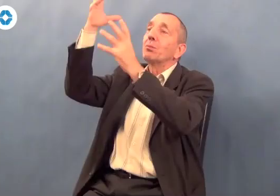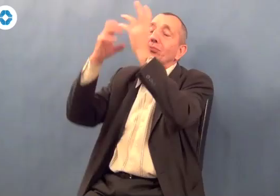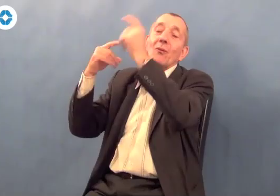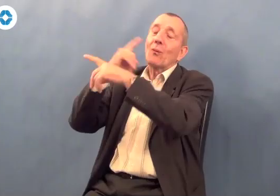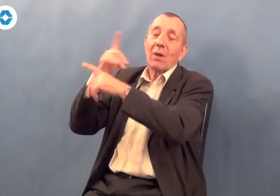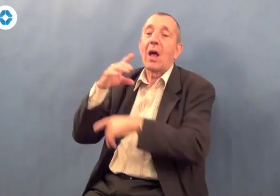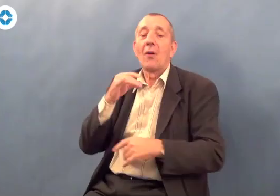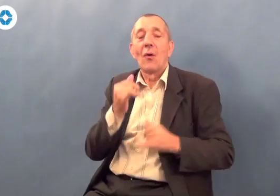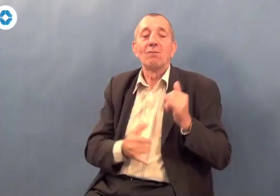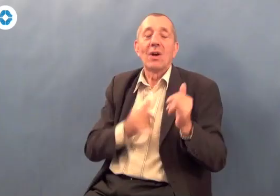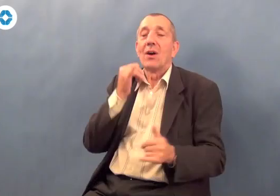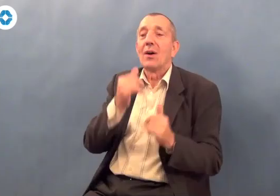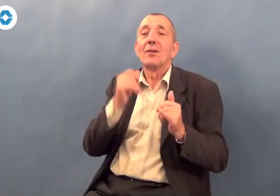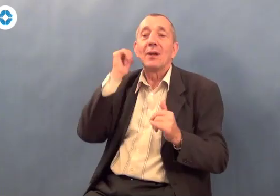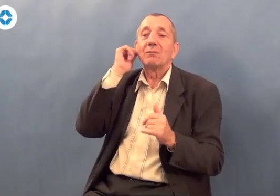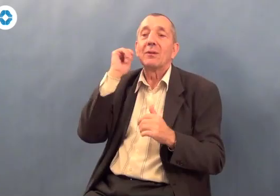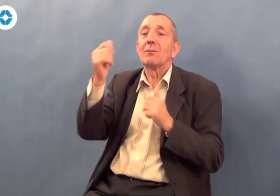Chłopiec jechał na rowerze, a z naprzeciwka zbliżała się dziewczyna.